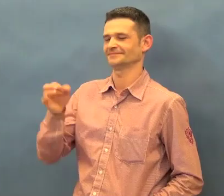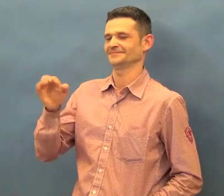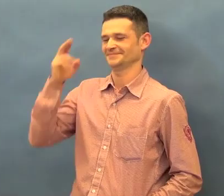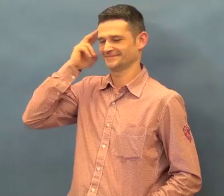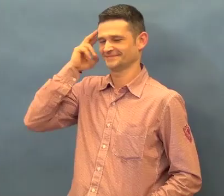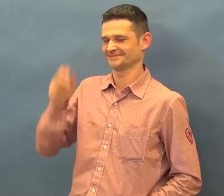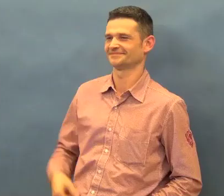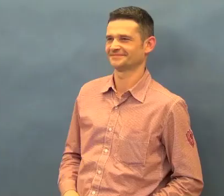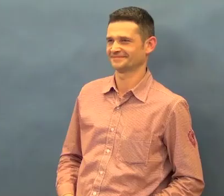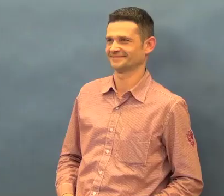Dobrze, rozumiem.